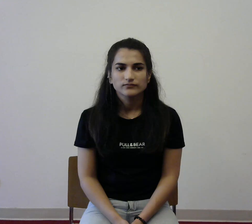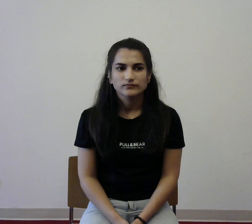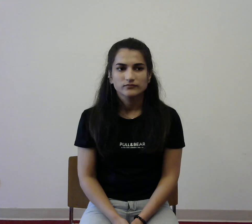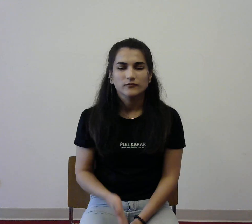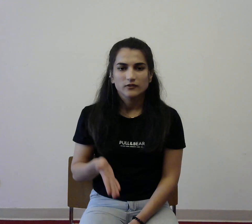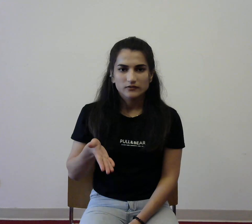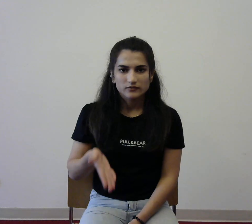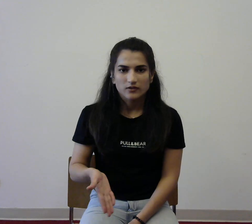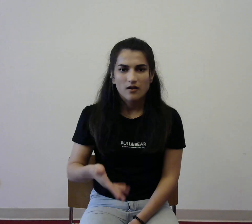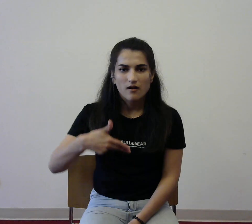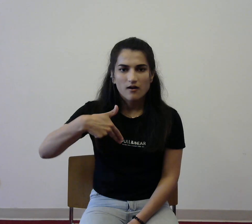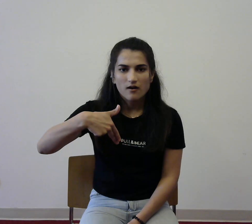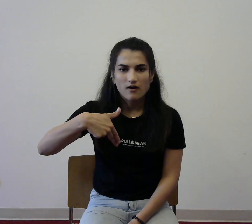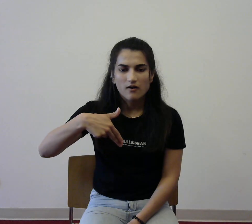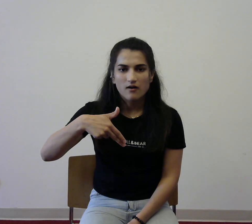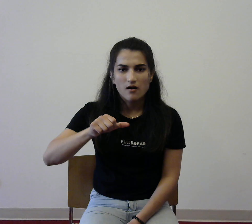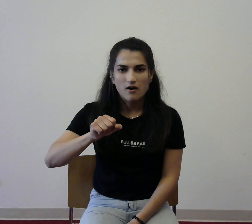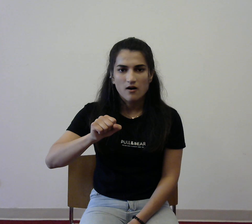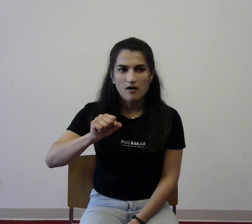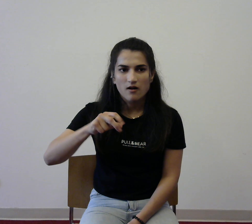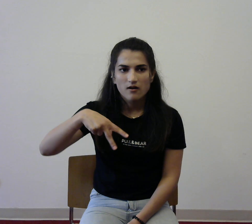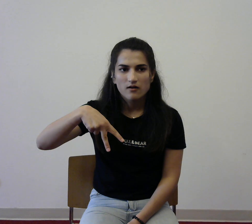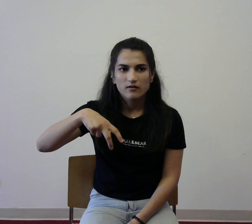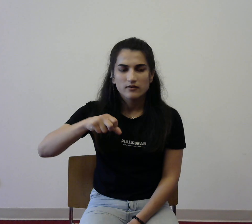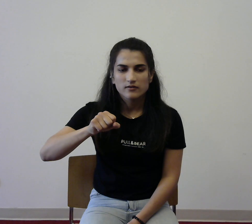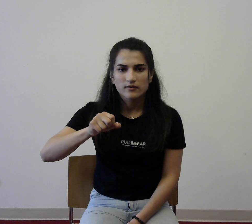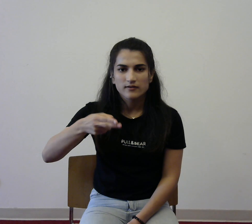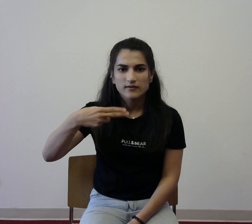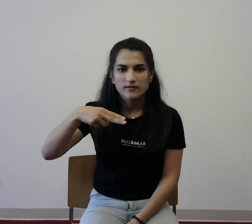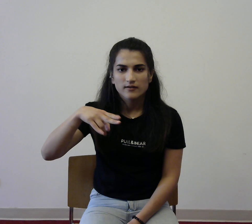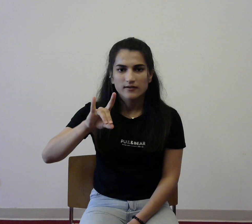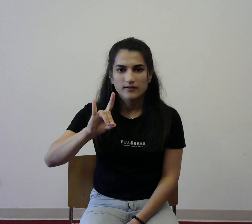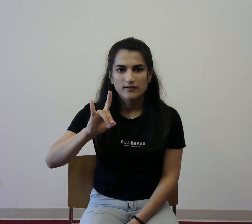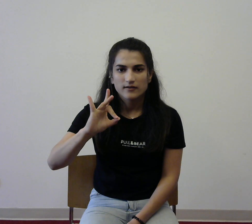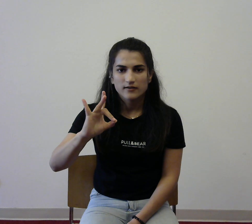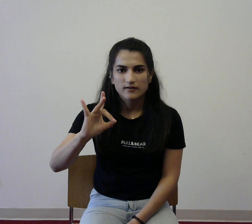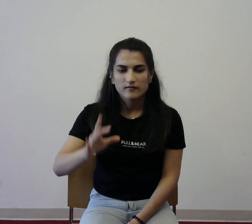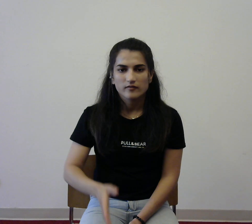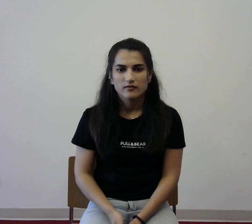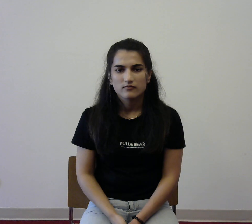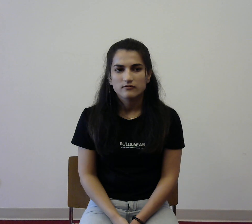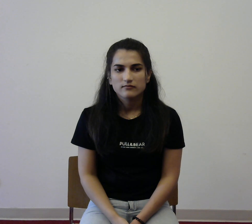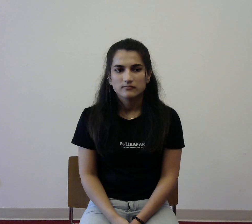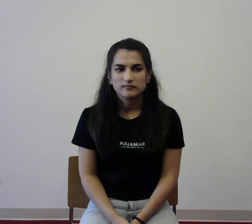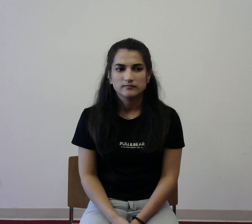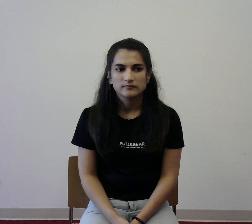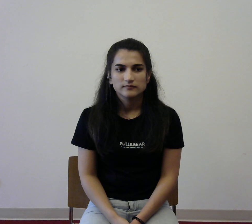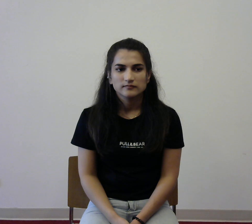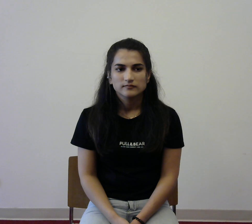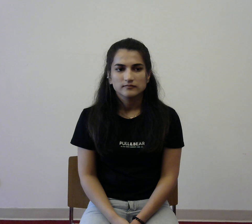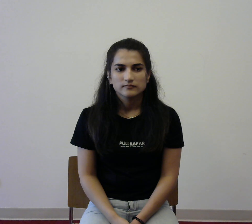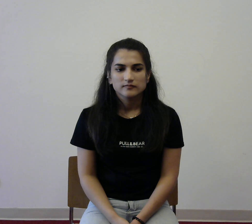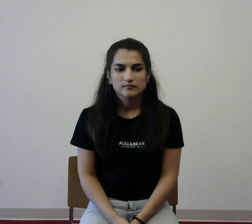Bu halaldır?